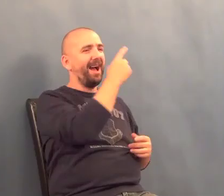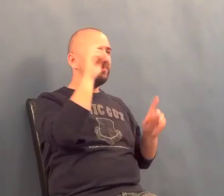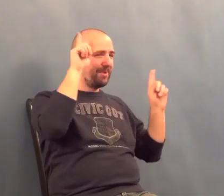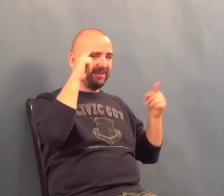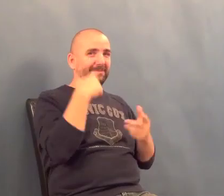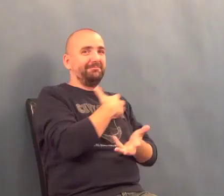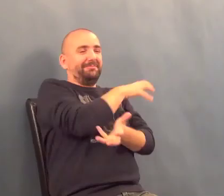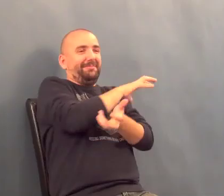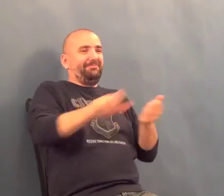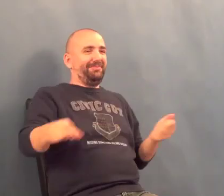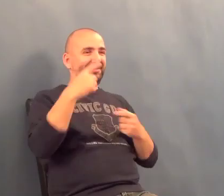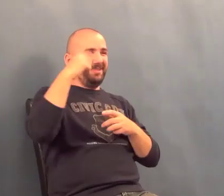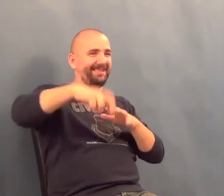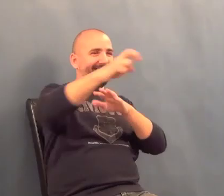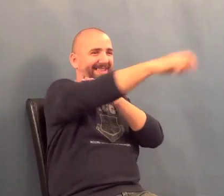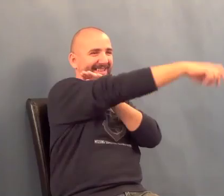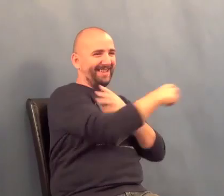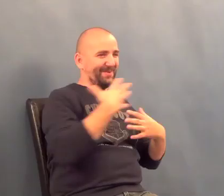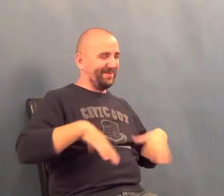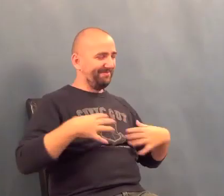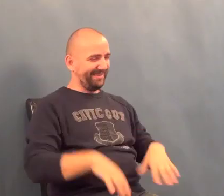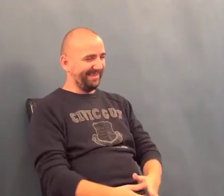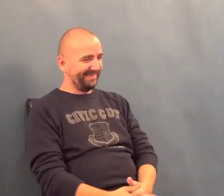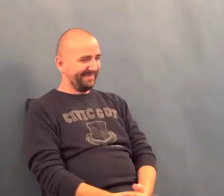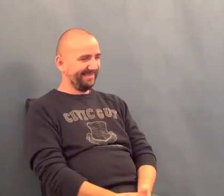Myszka Miki przestraszyła się, bo widzi ubranie, które samo skacze.